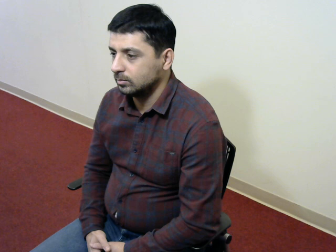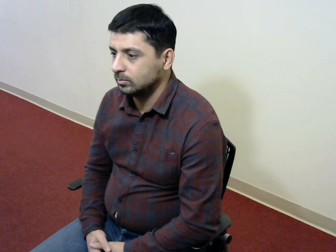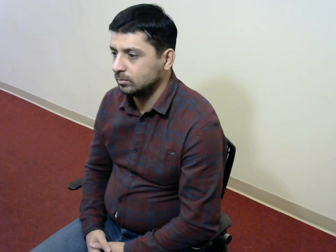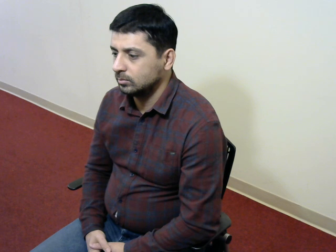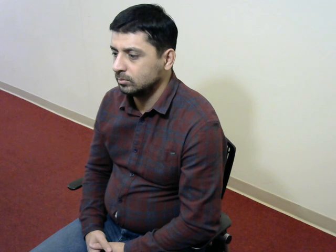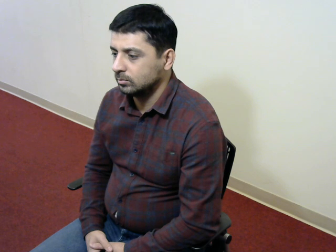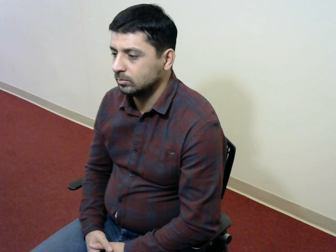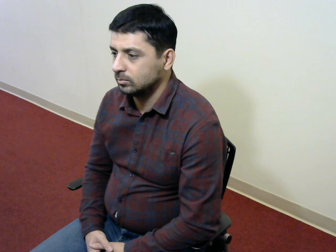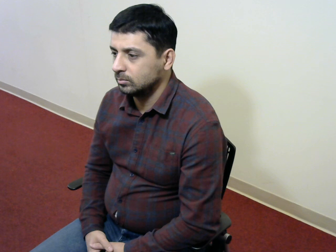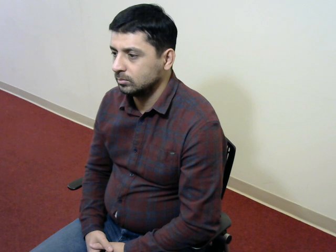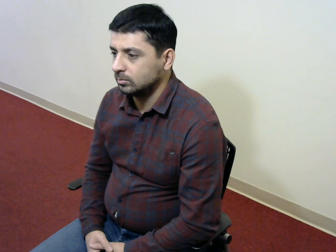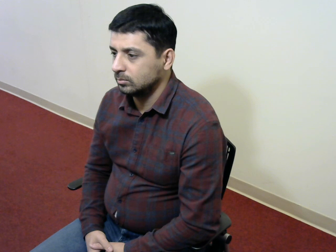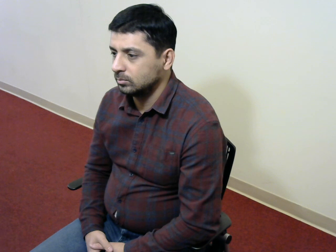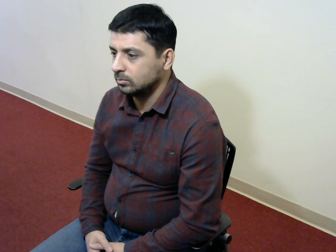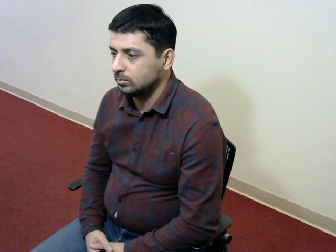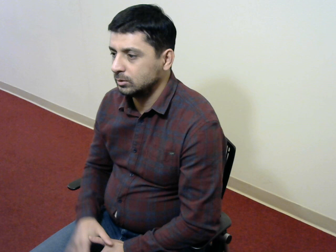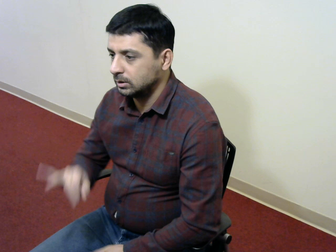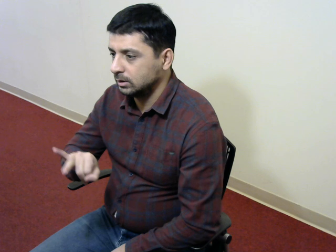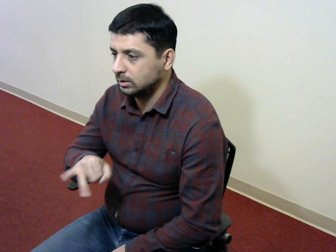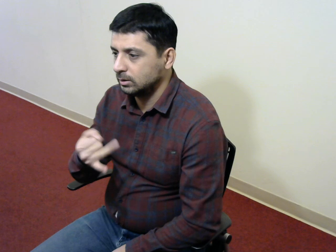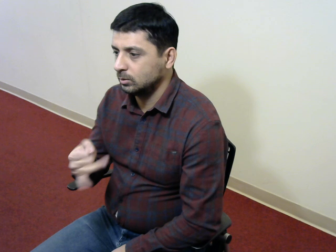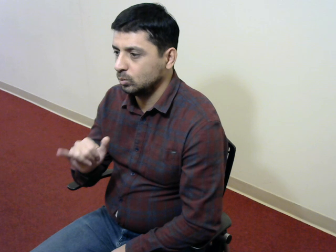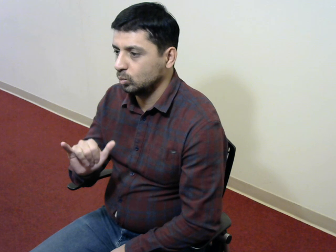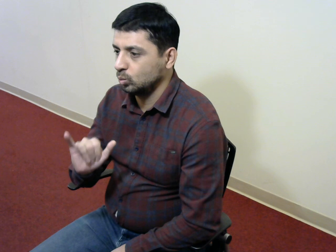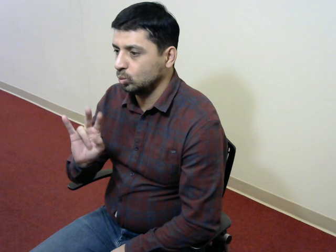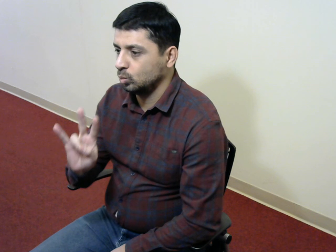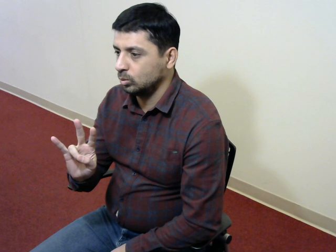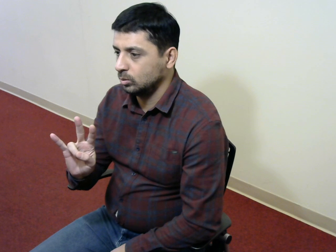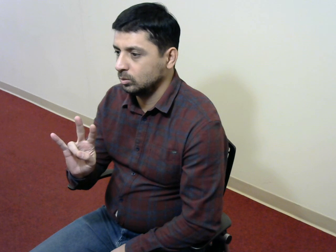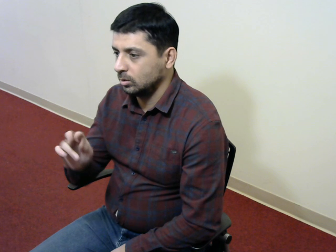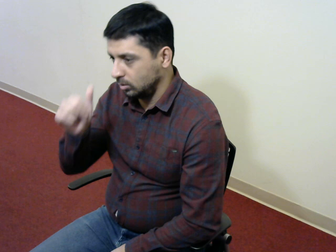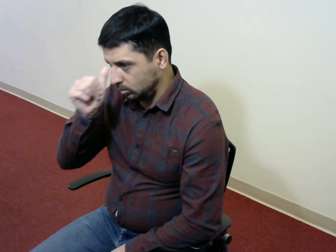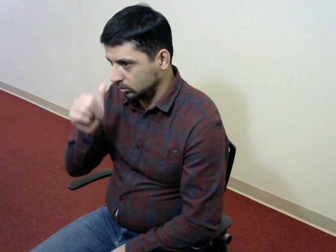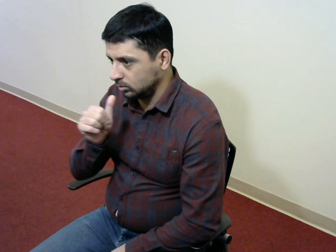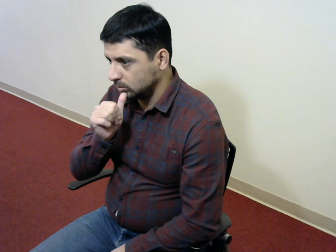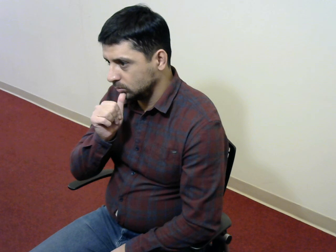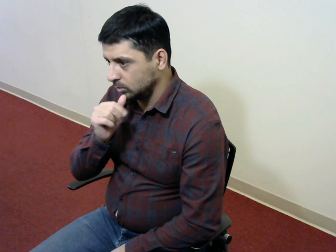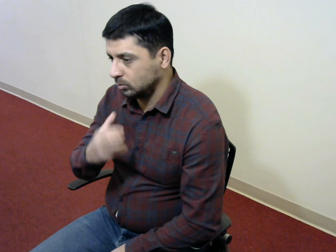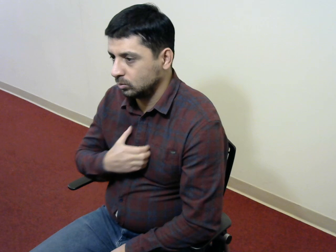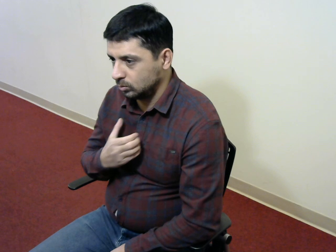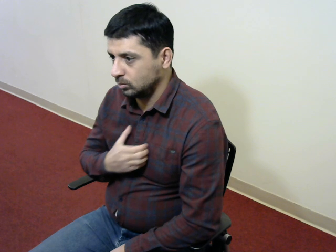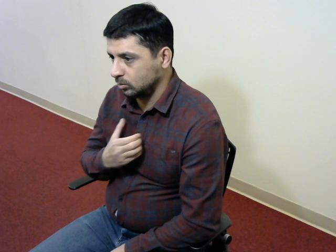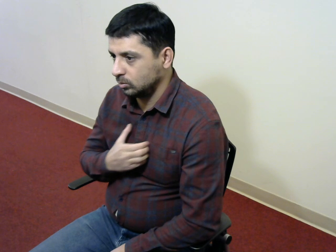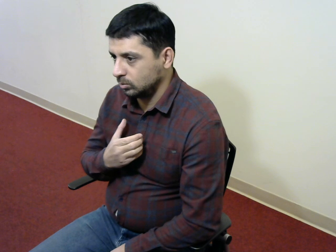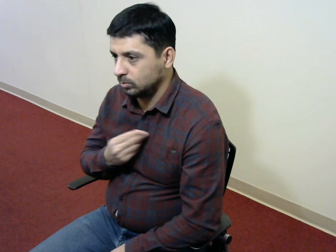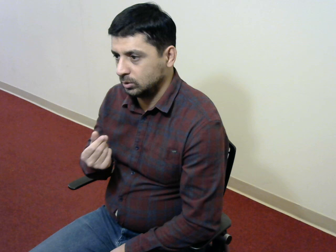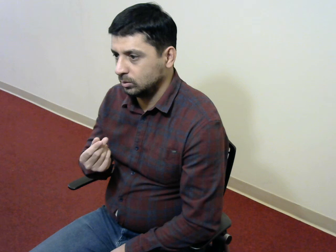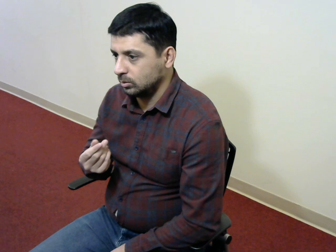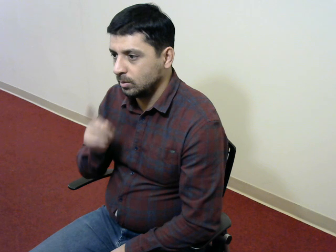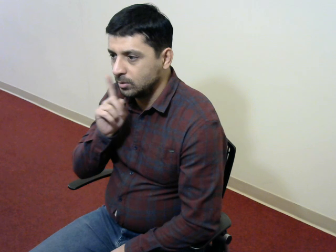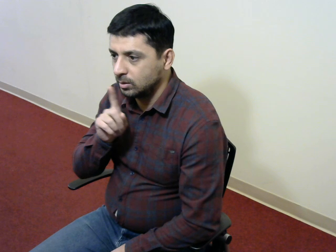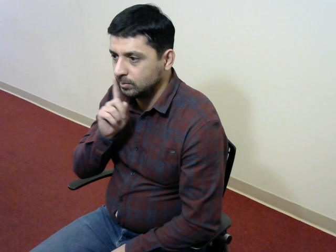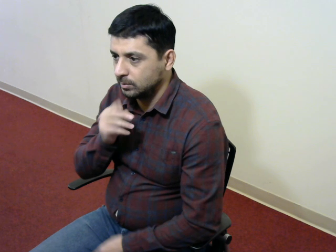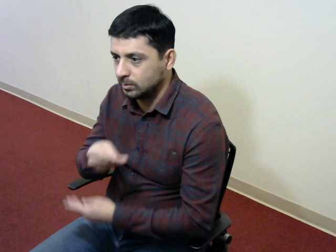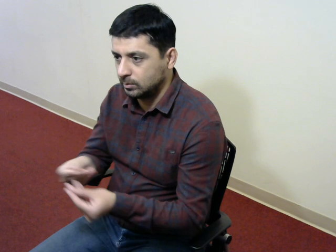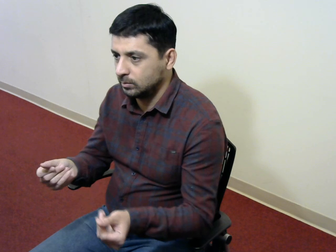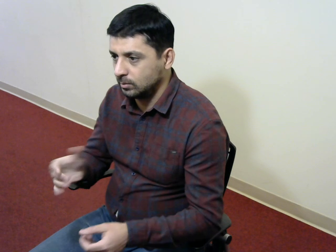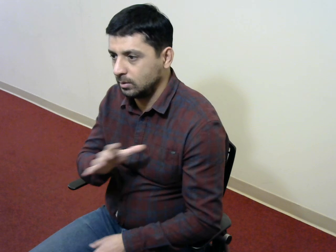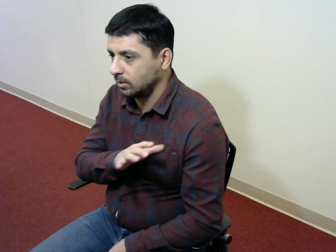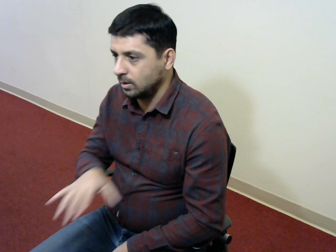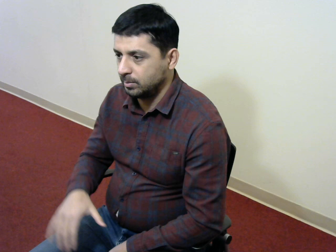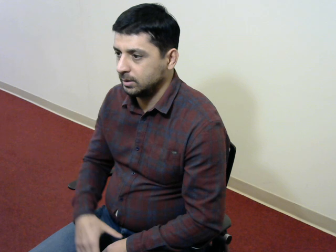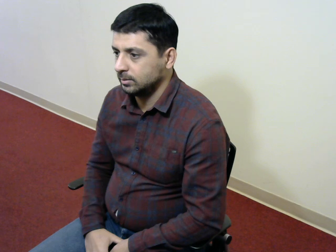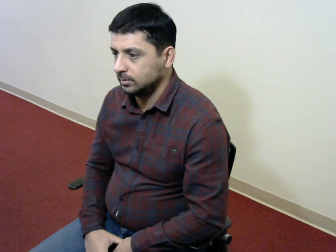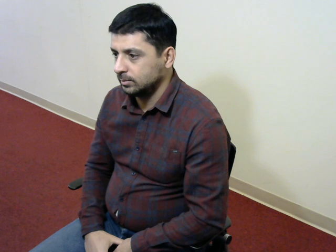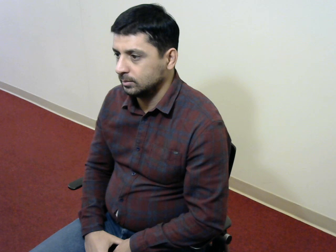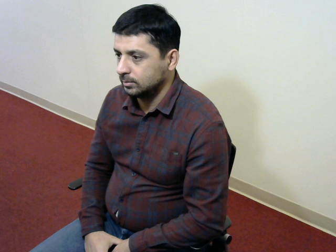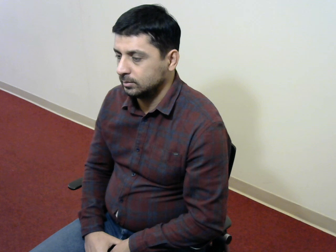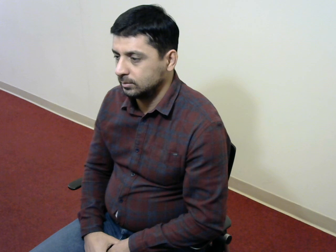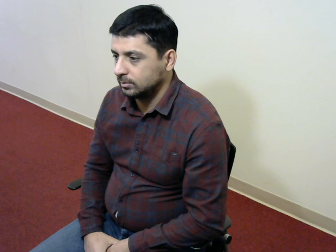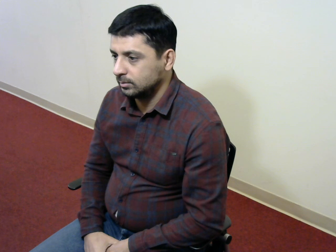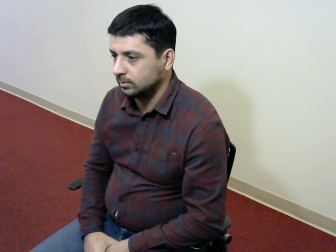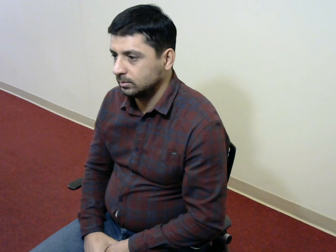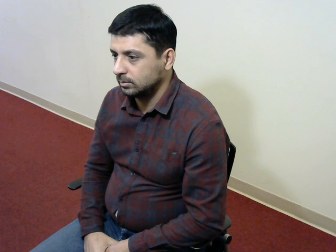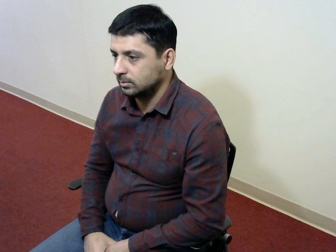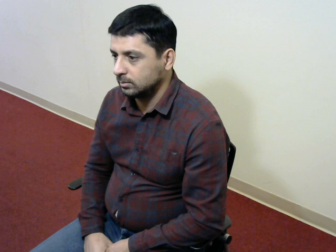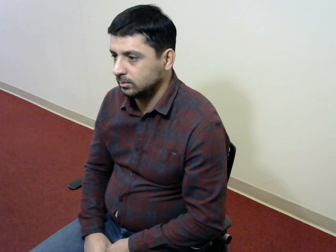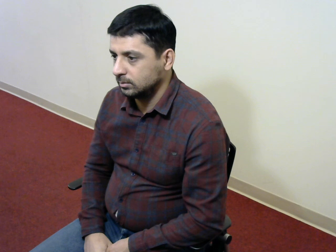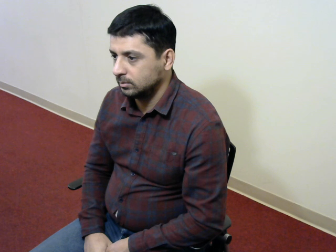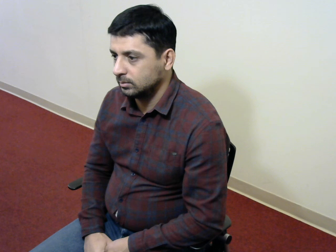İyun ayının sosial müavinətləri hələ ki, ödənilməyib